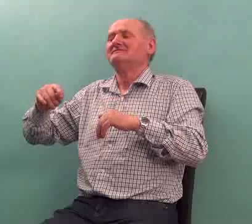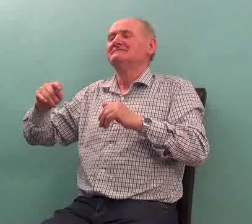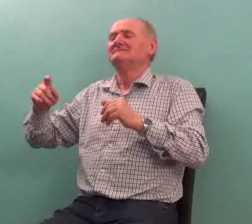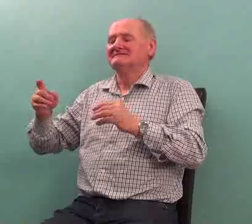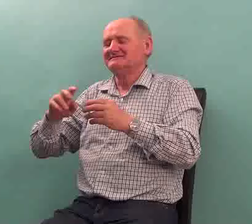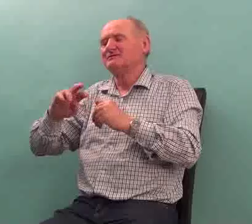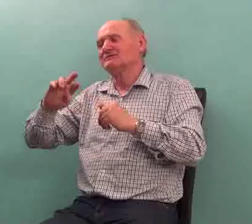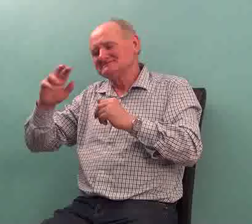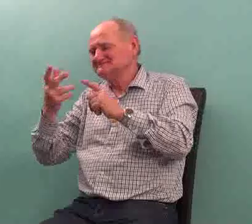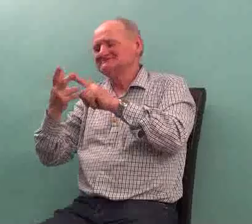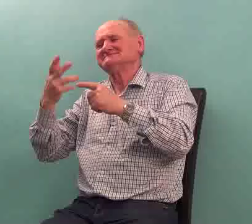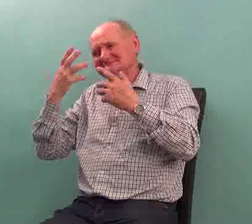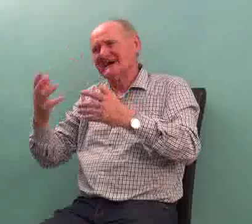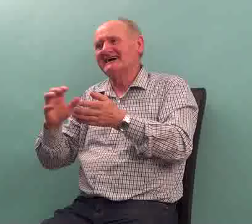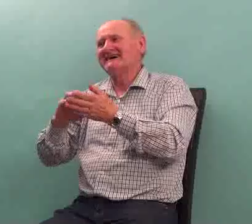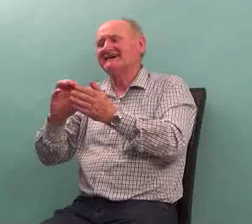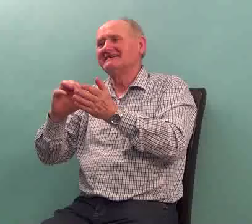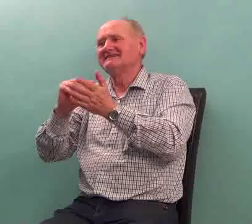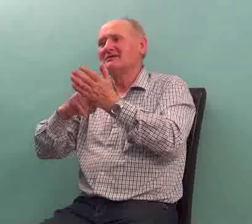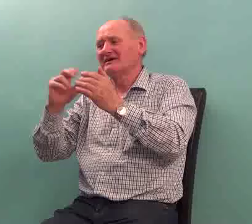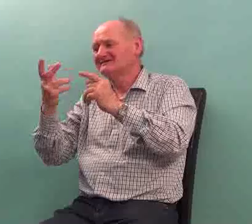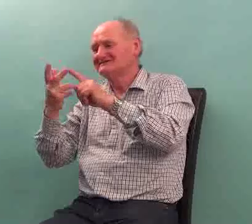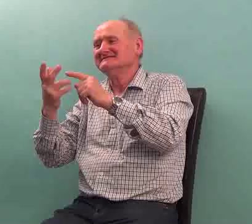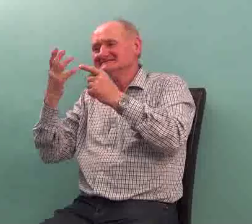Chce rzucić kamieniem trzeci raz.